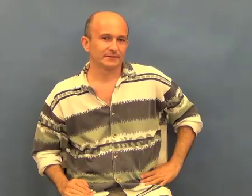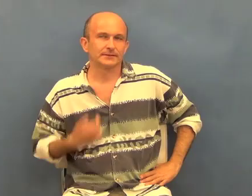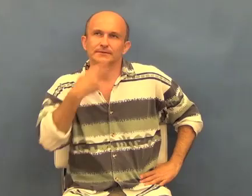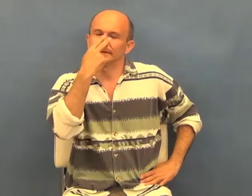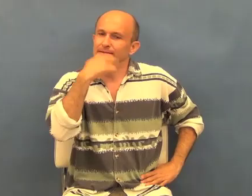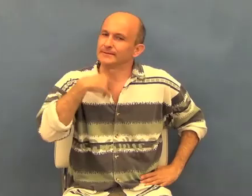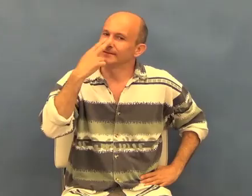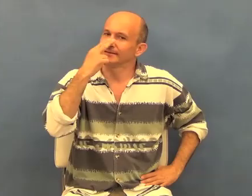Ja widzę, widzę.